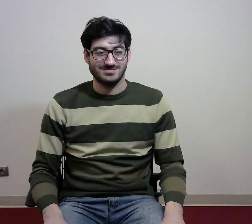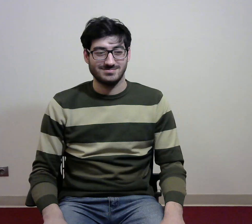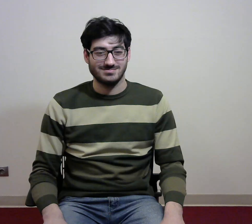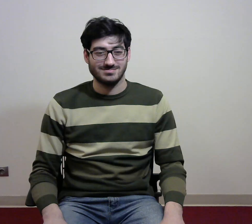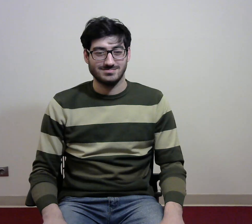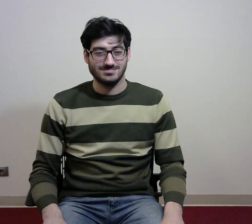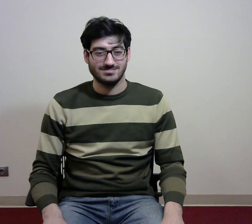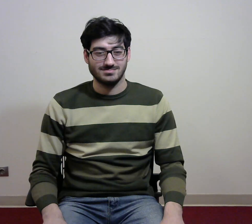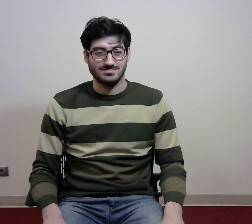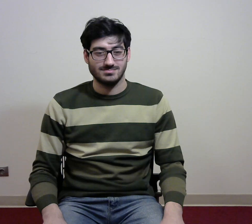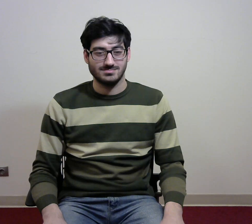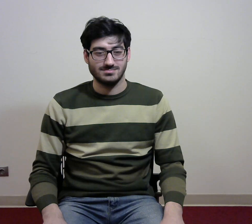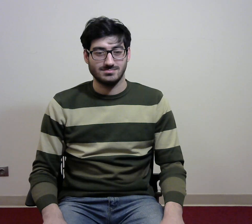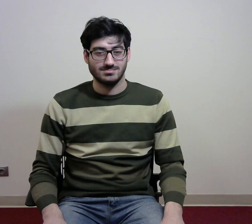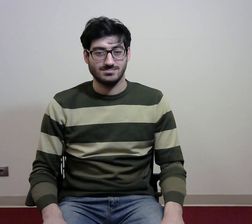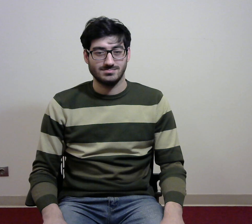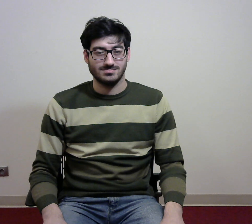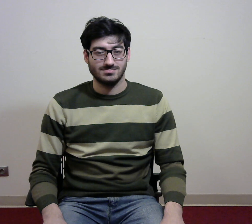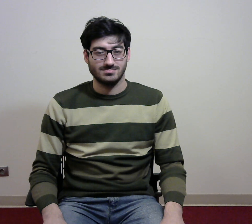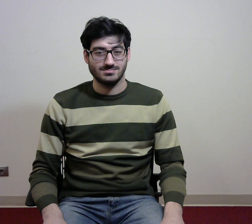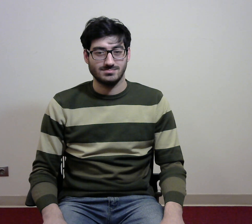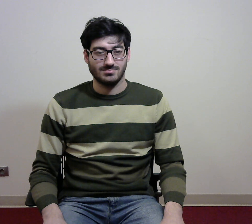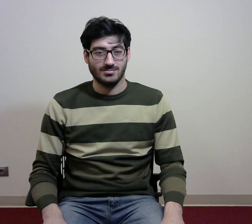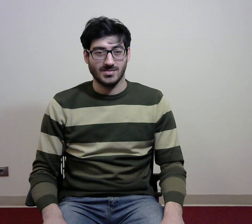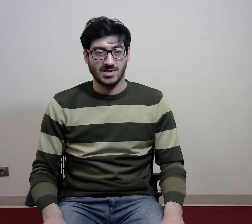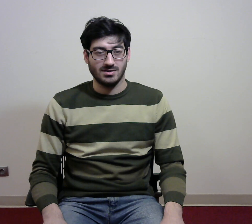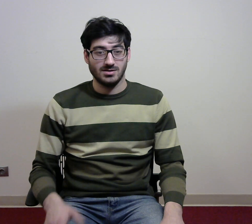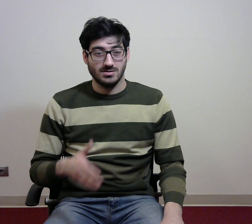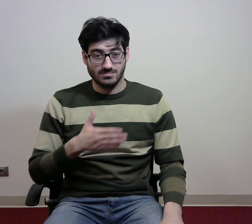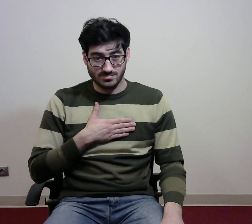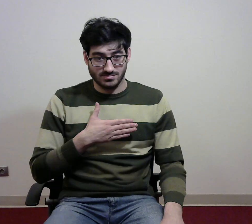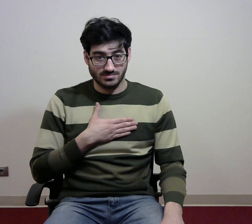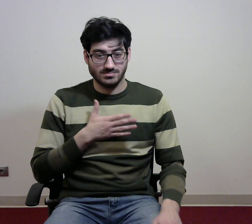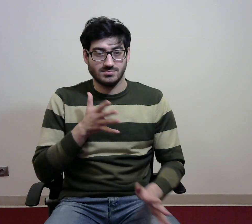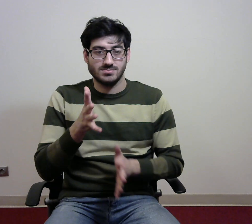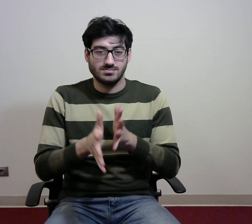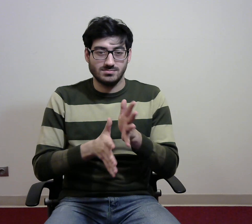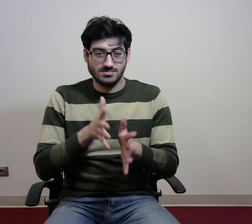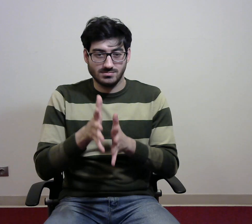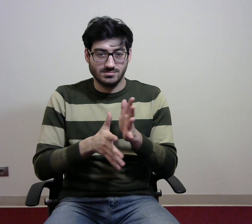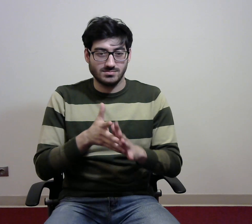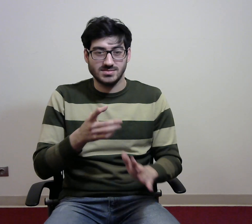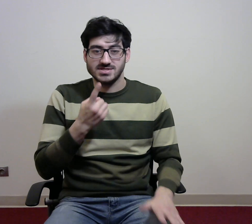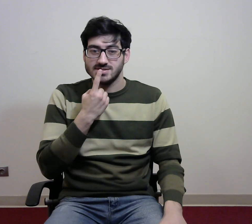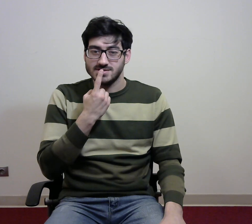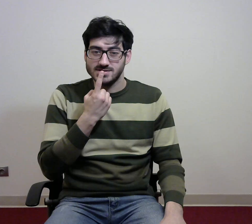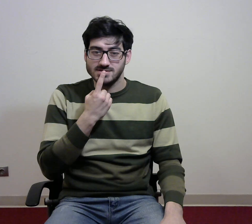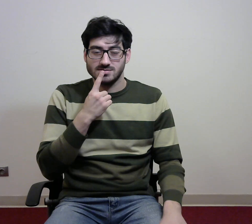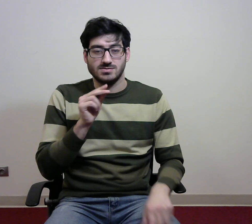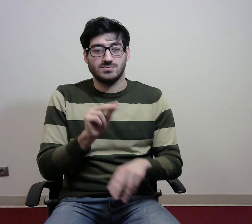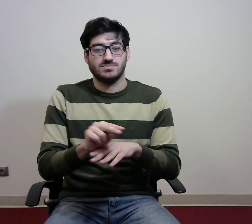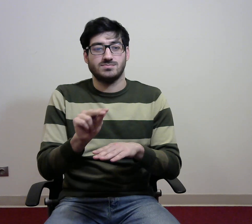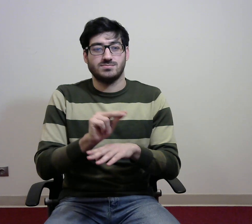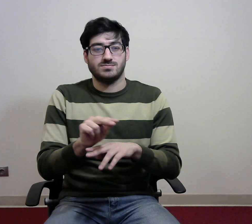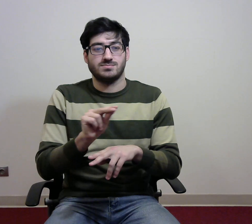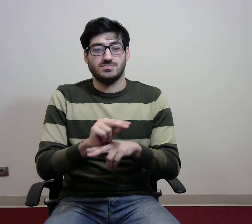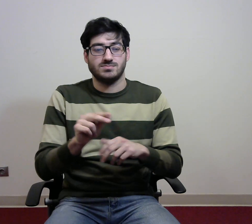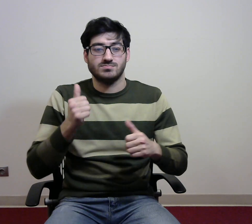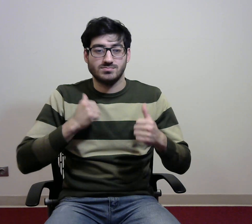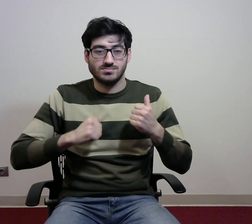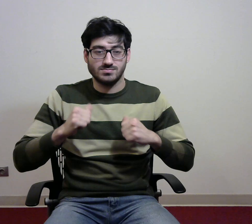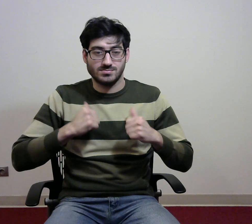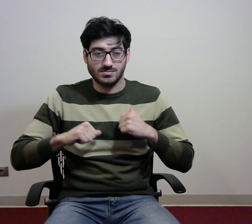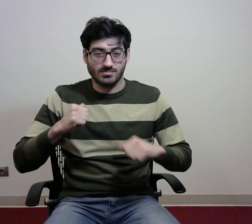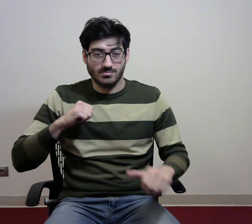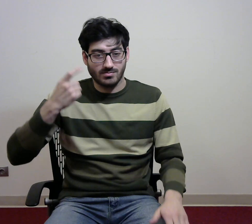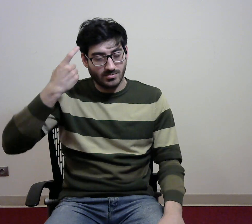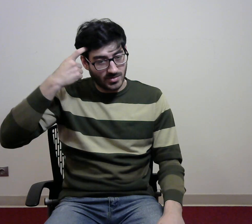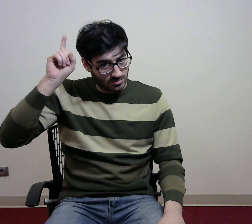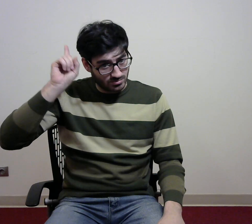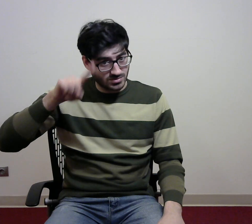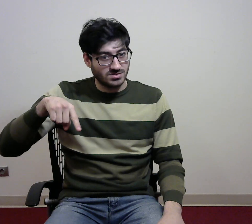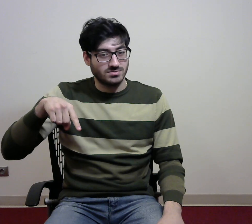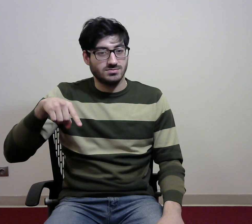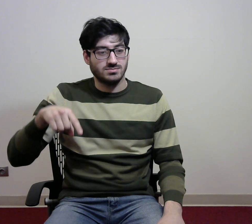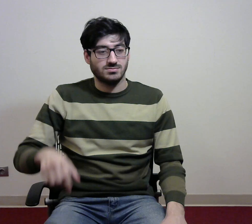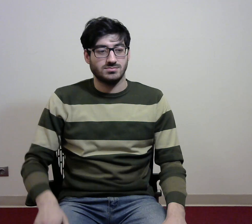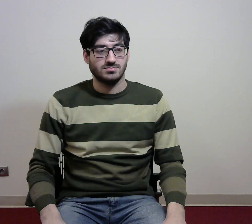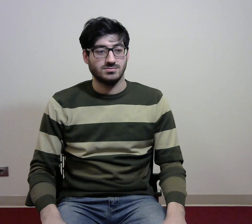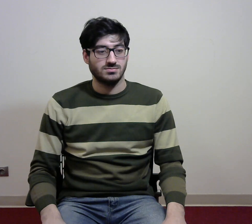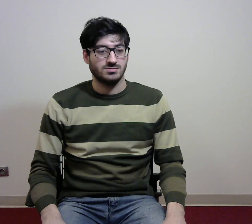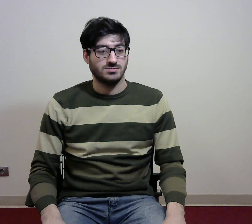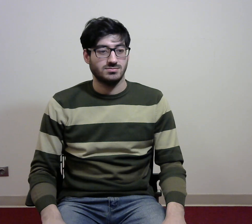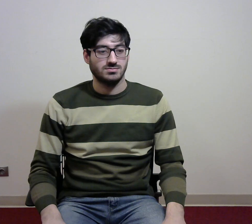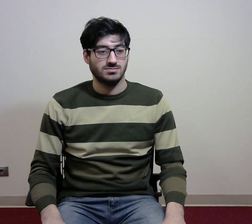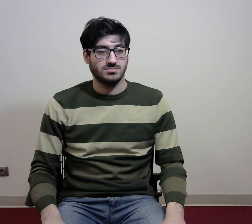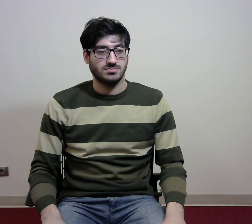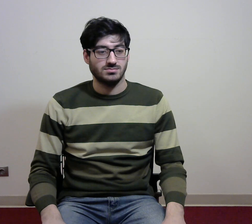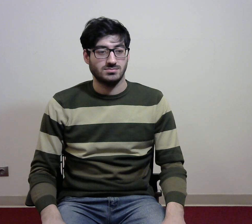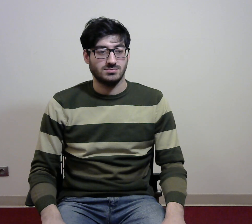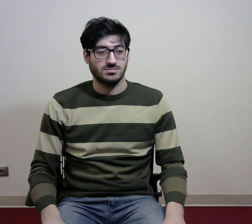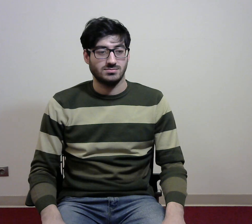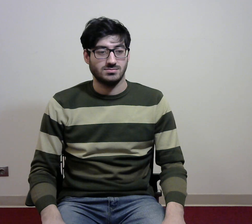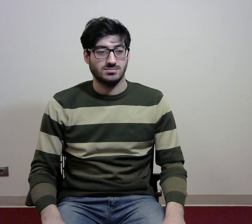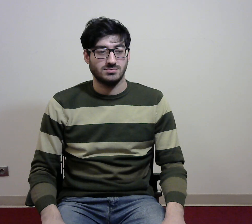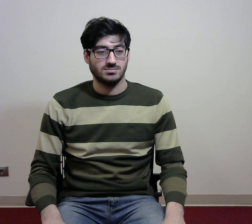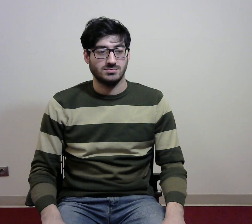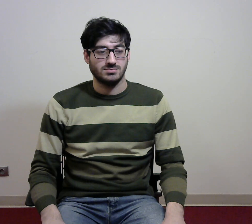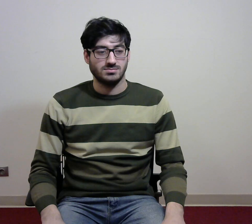Mən işarə dilini öyrədən müəllim tanıyıram